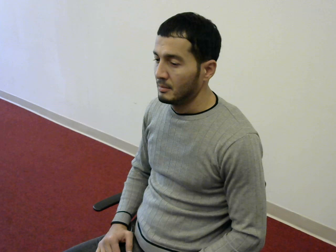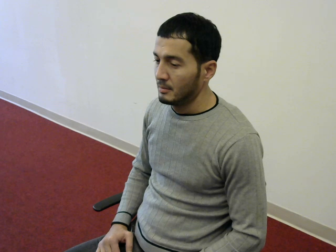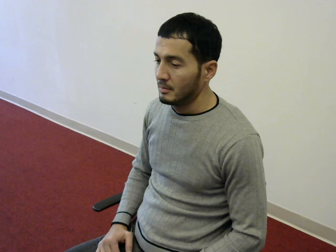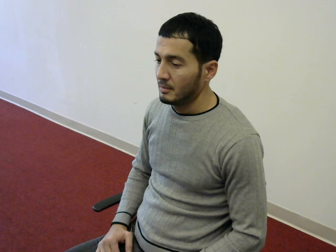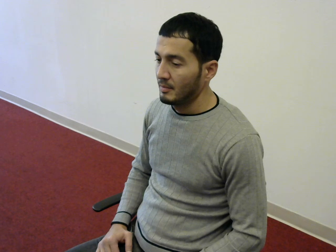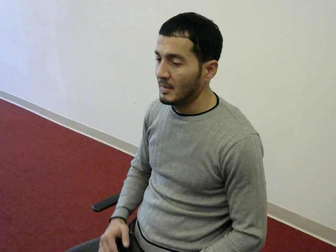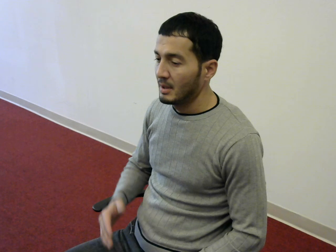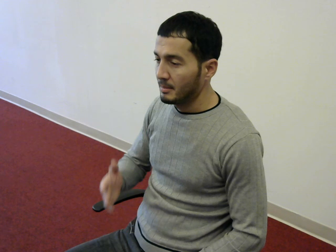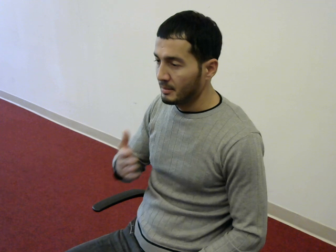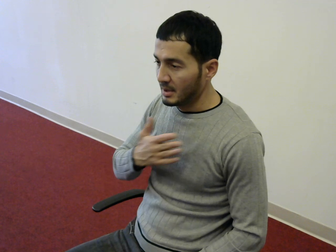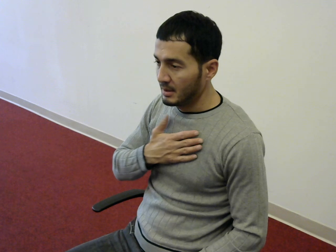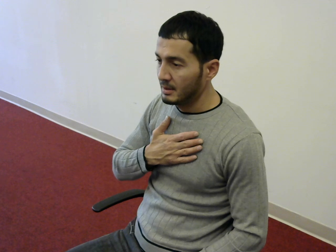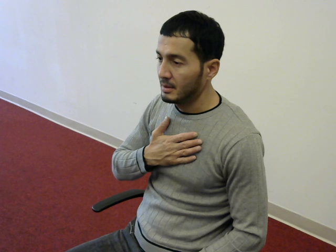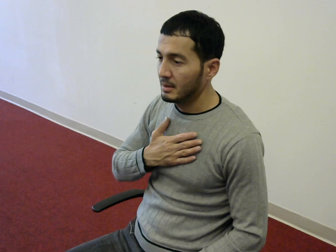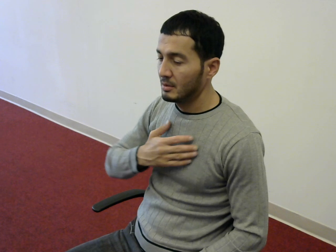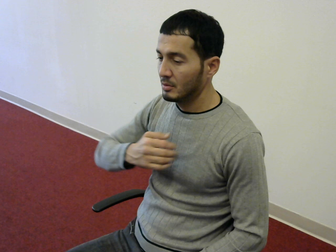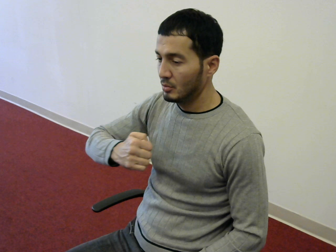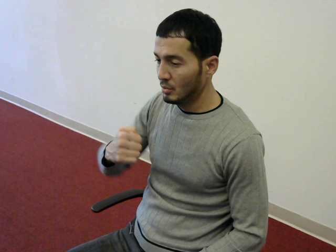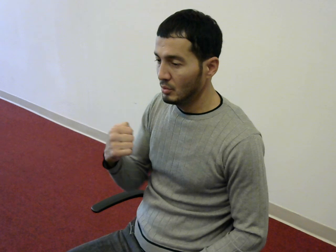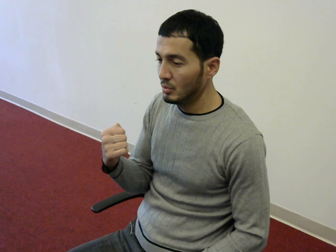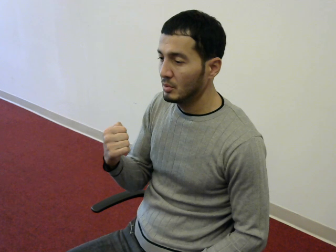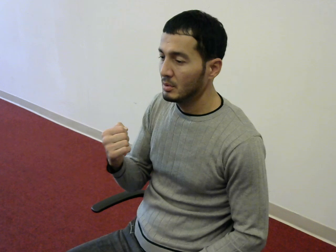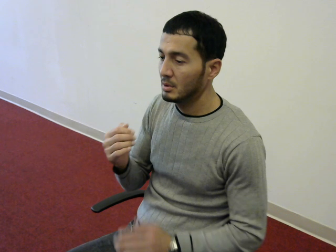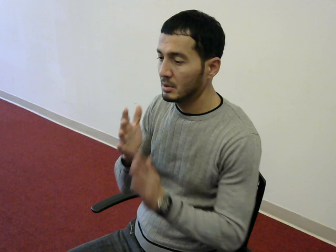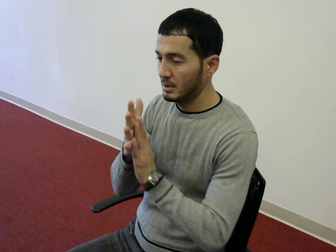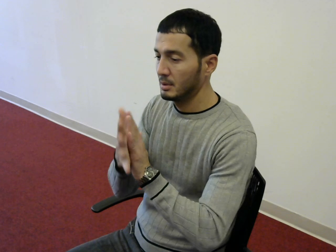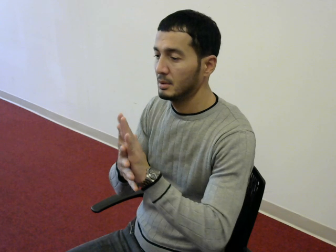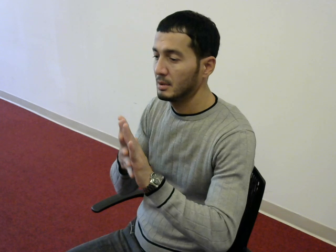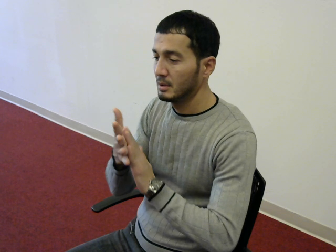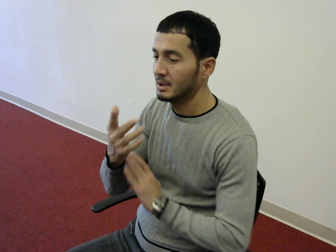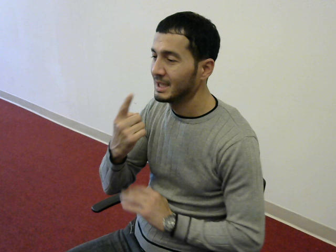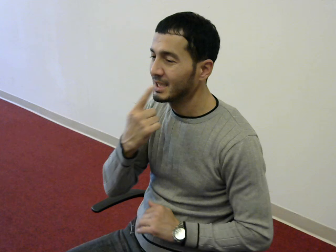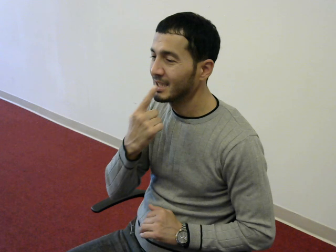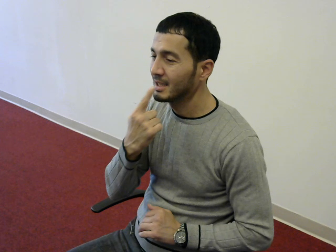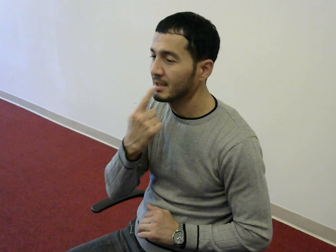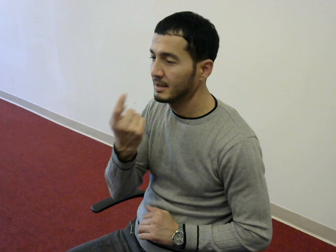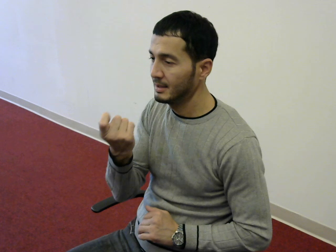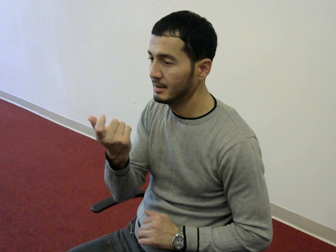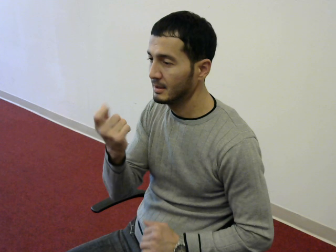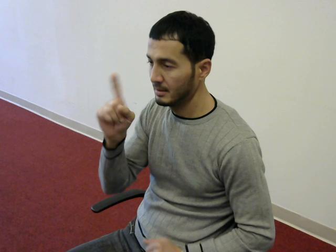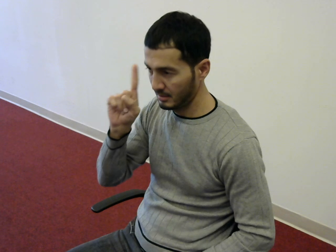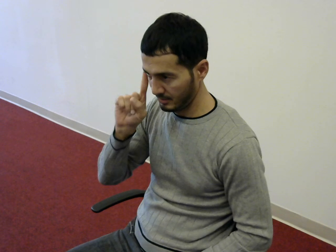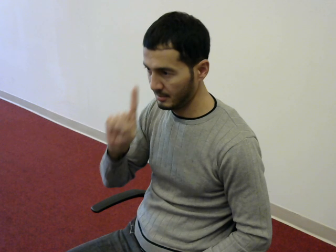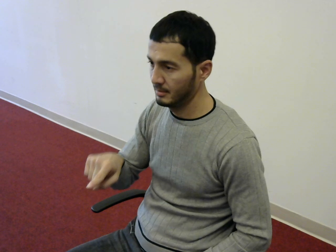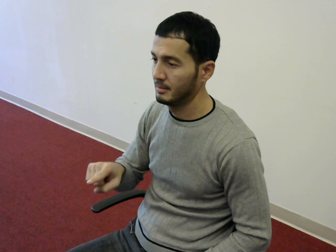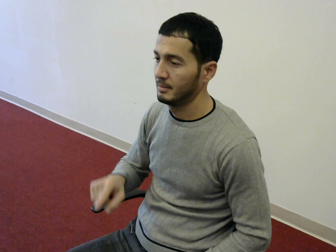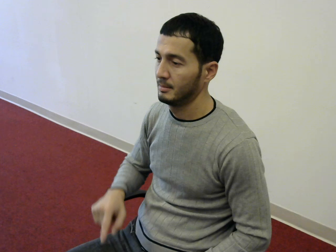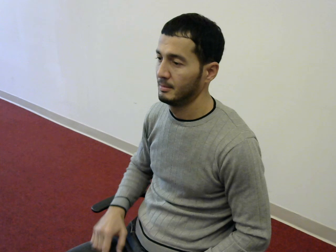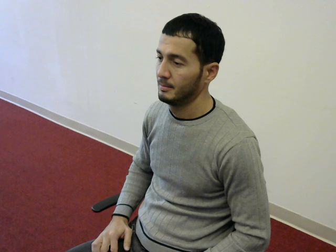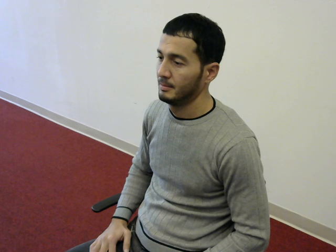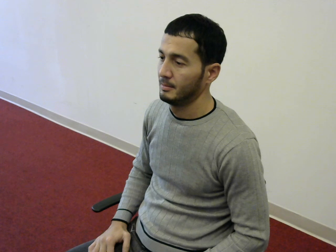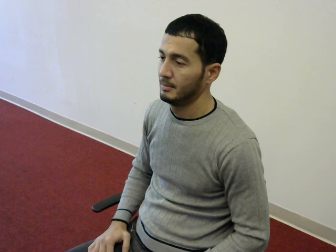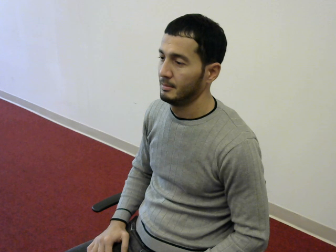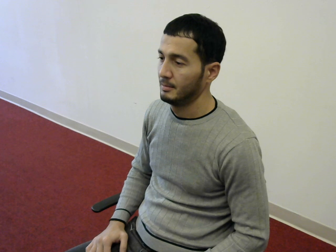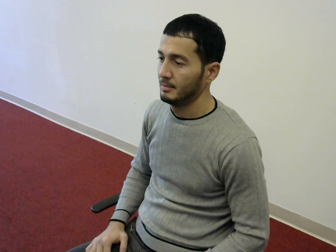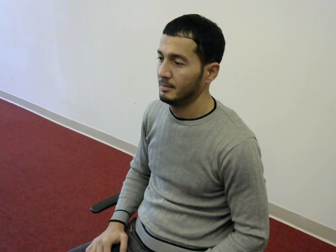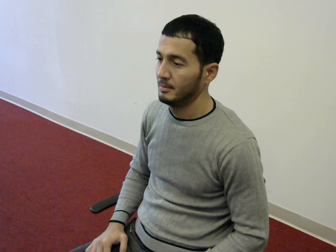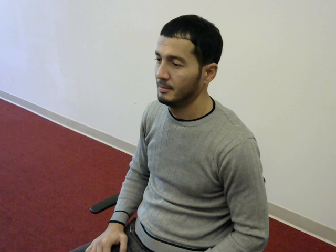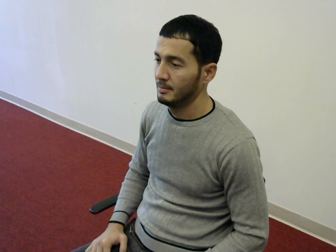Mənim dostum jest dilini azca bilir